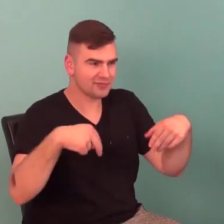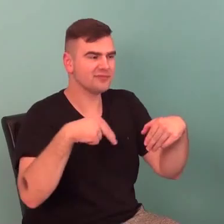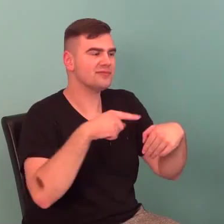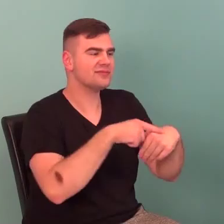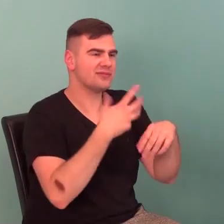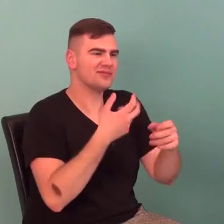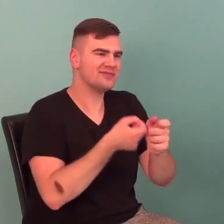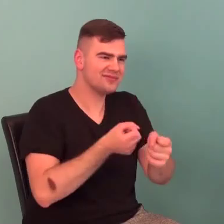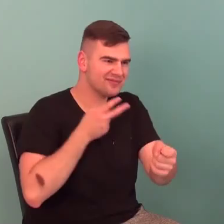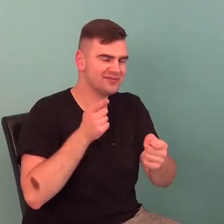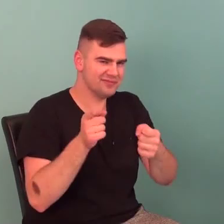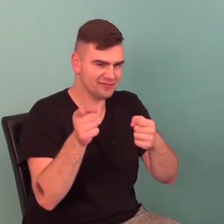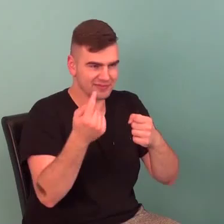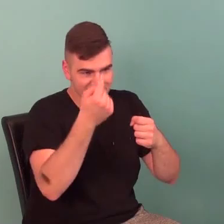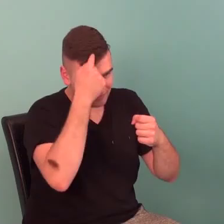Syn chce strzelać do czegoś na głowie taty.